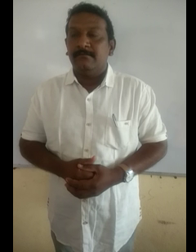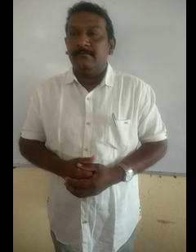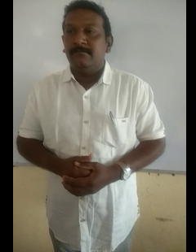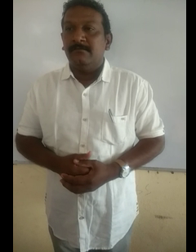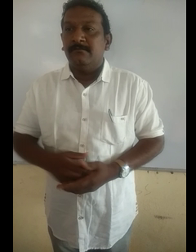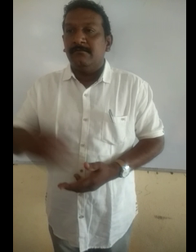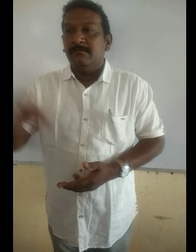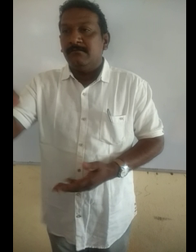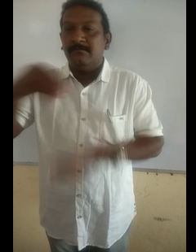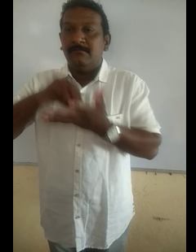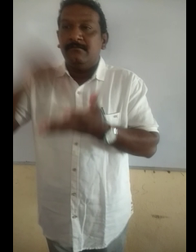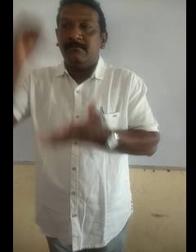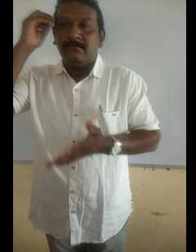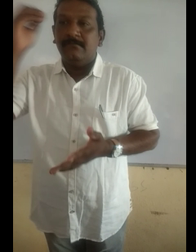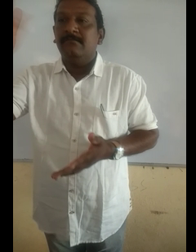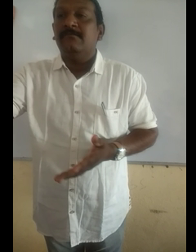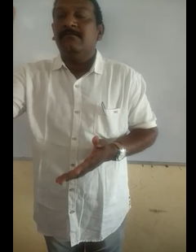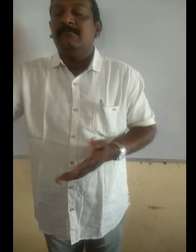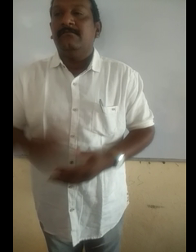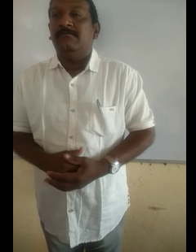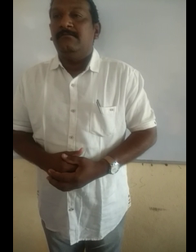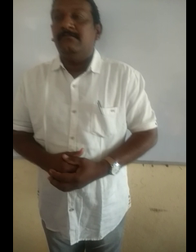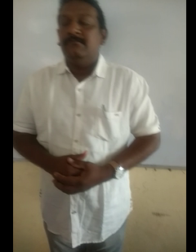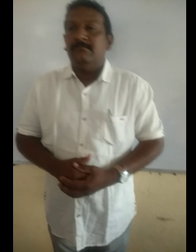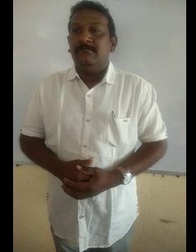i do not like it